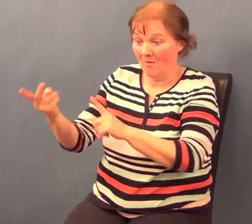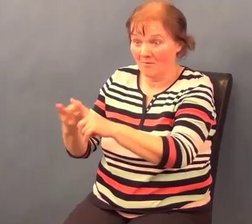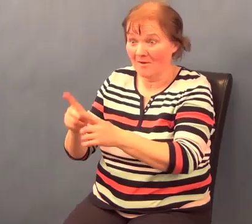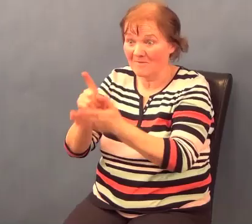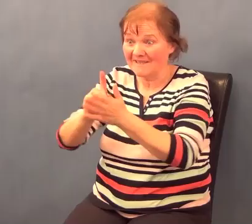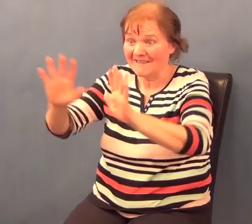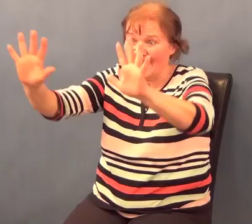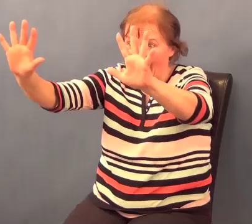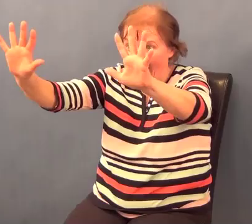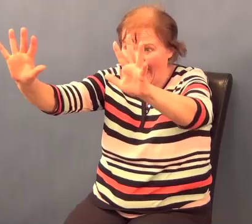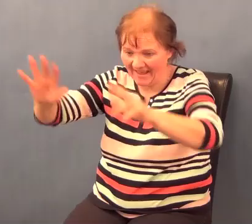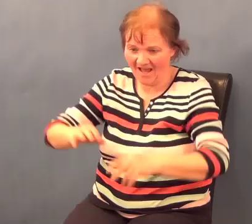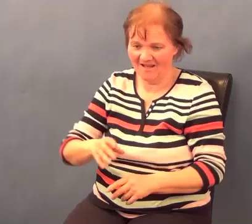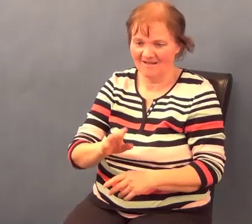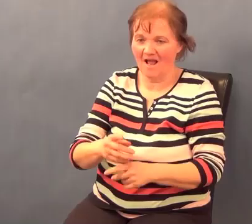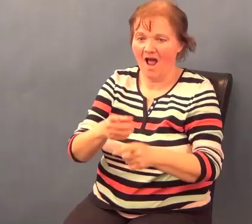Druga mysz ją powstrzymuje.